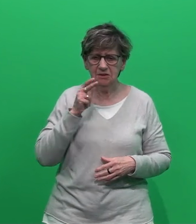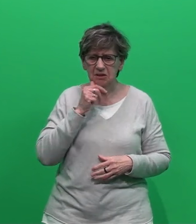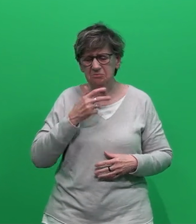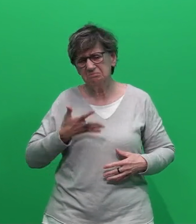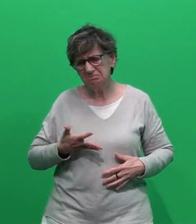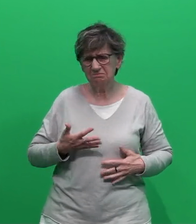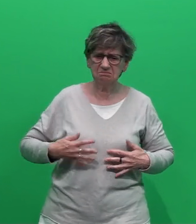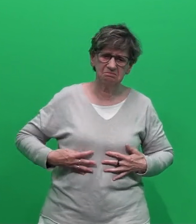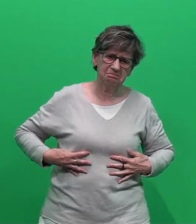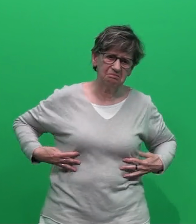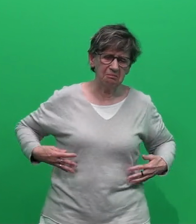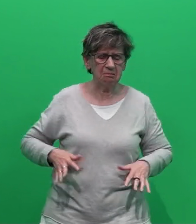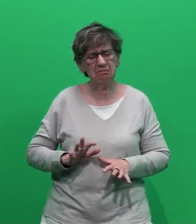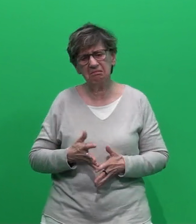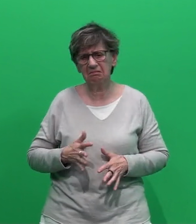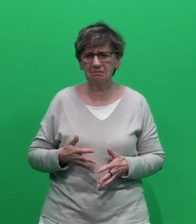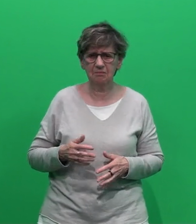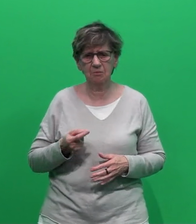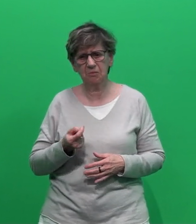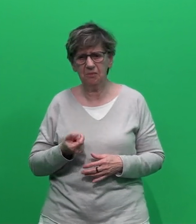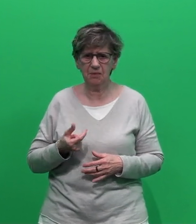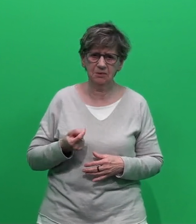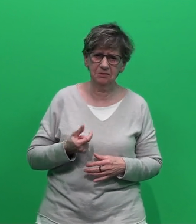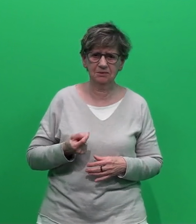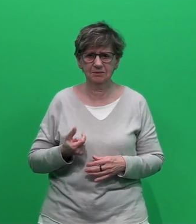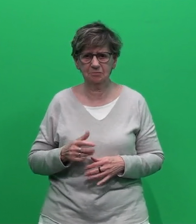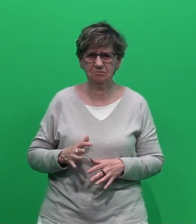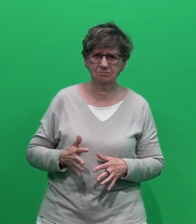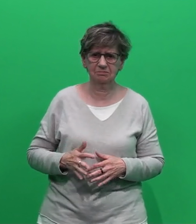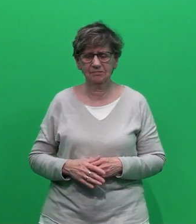Em fa una mica de mal aquí a les costelles, és un dolor moderat, em fa una mica de mal.